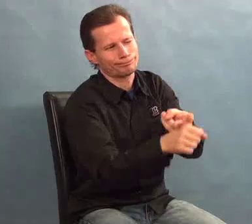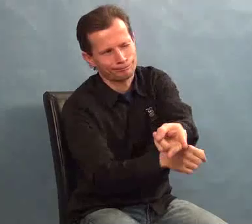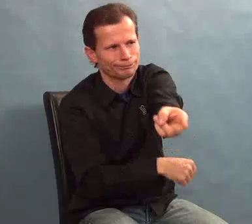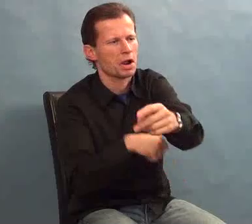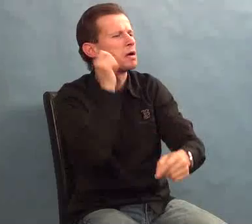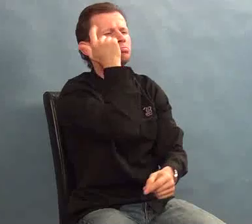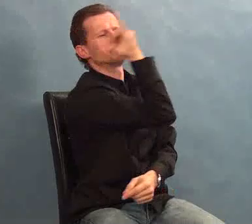Dziewczyna odjeżdża.